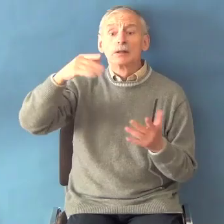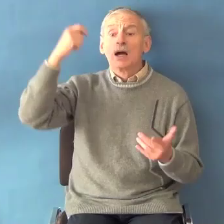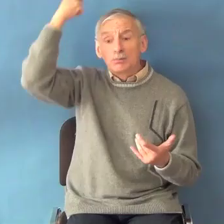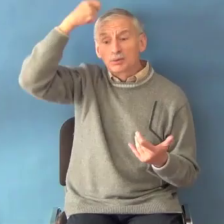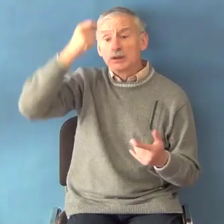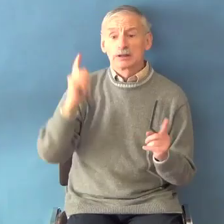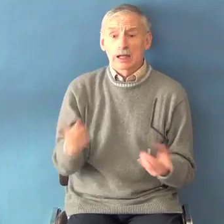Zakaz brania prysznica.